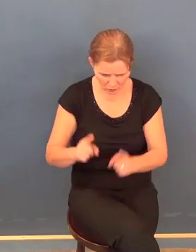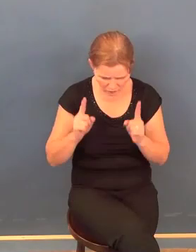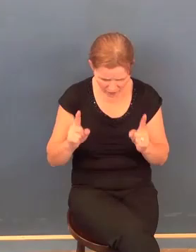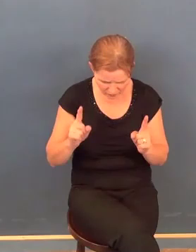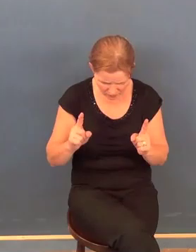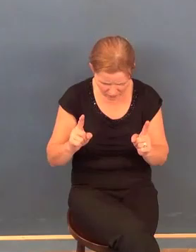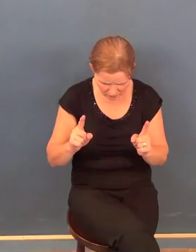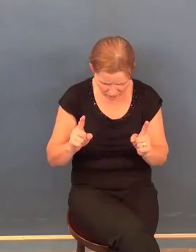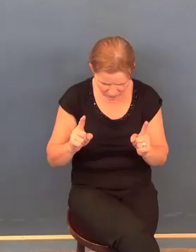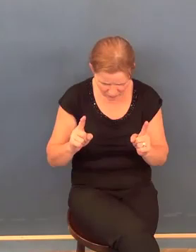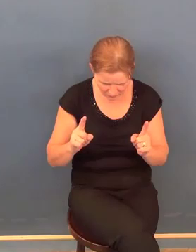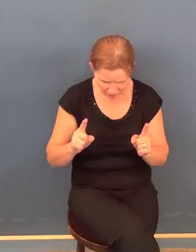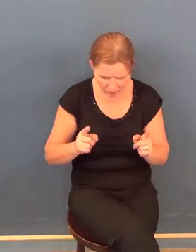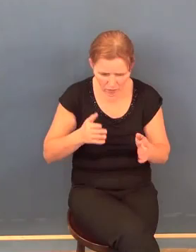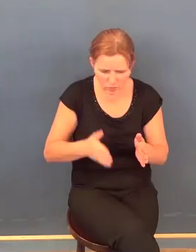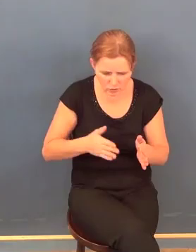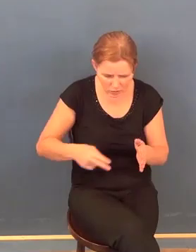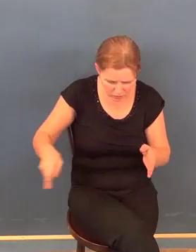Uwaga pociąg.